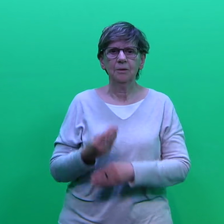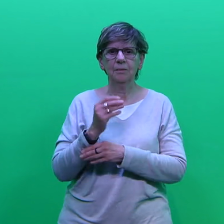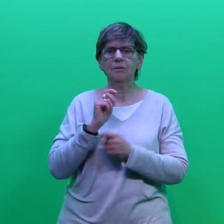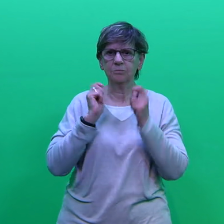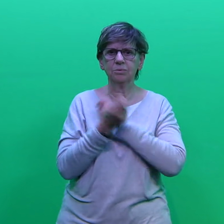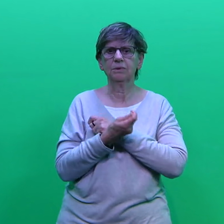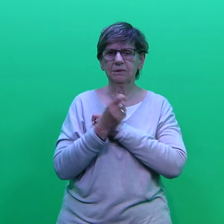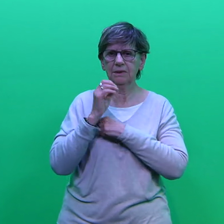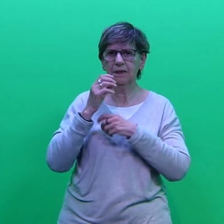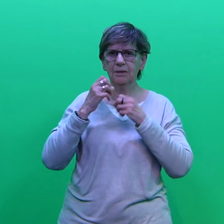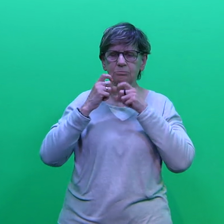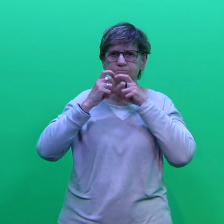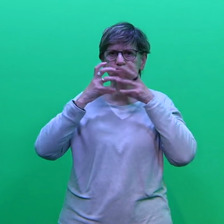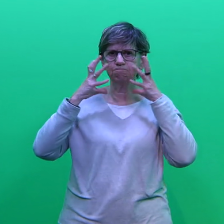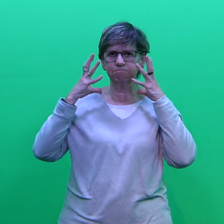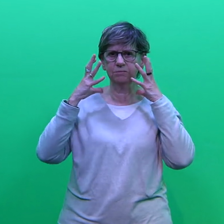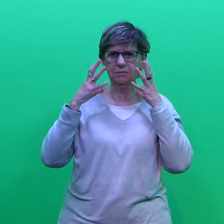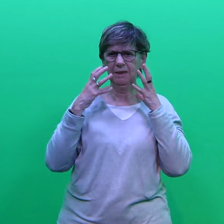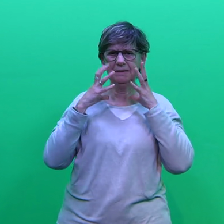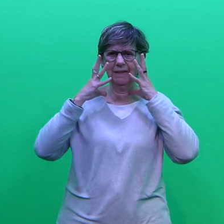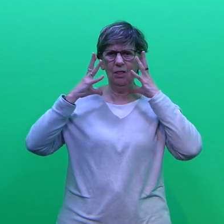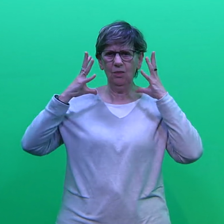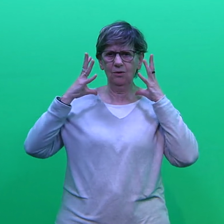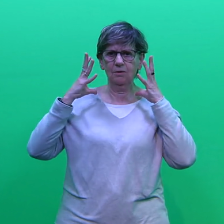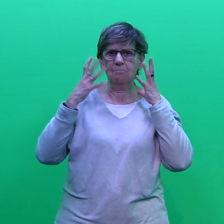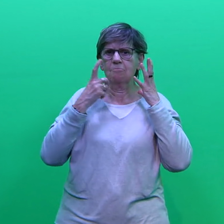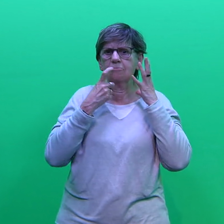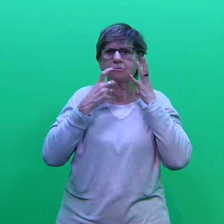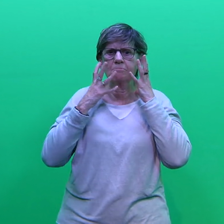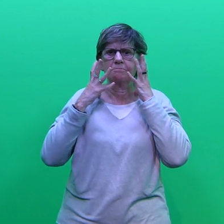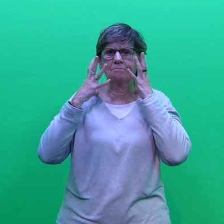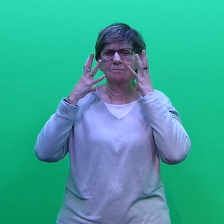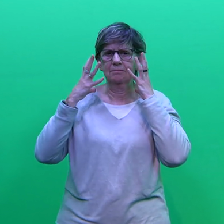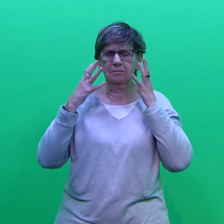Sí que ha canviat el nadó, té la cara inflada i vermella.